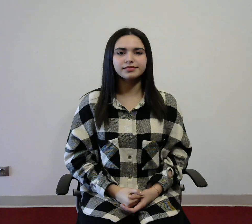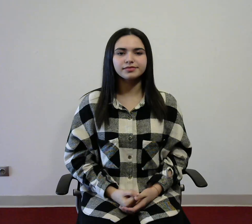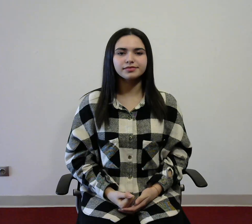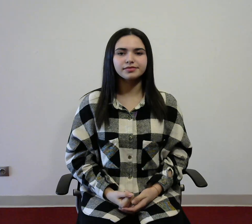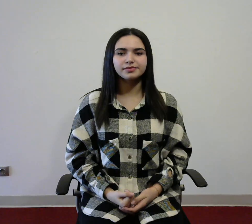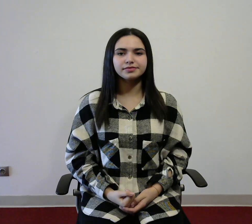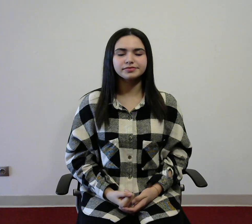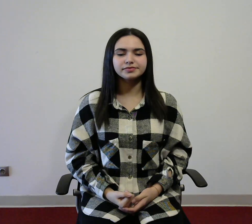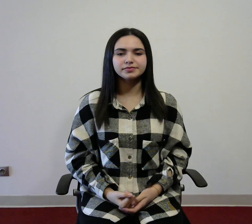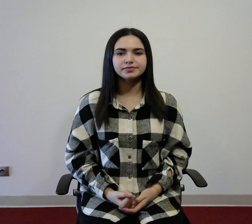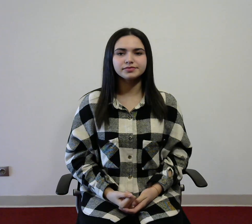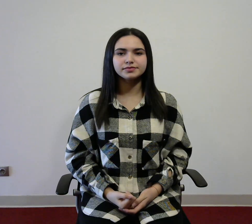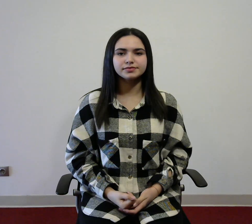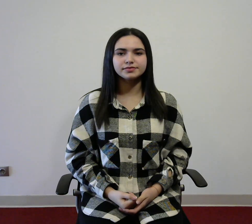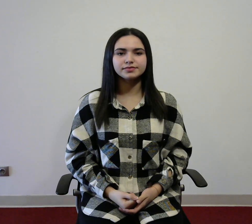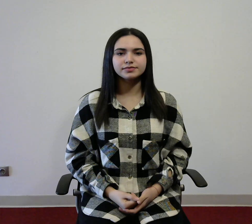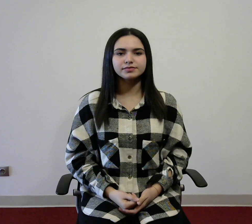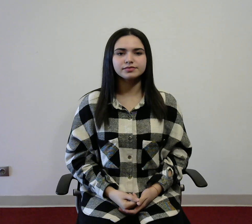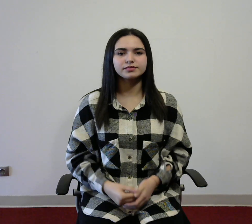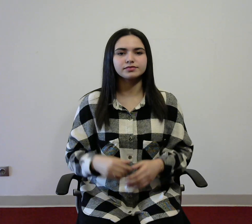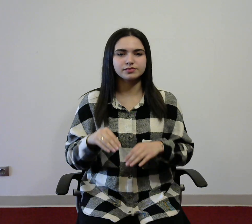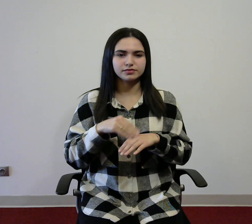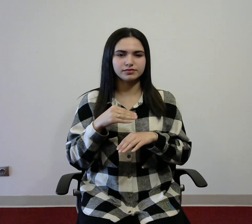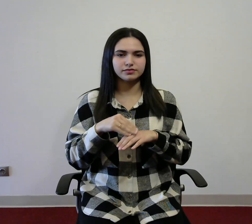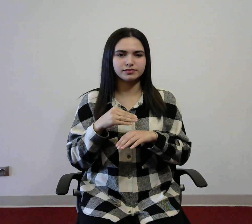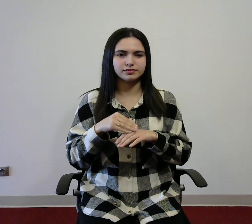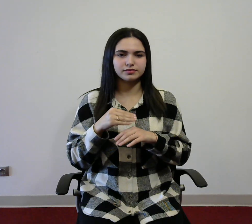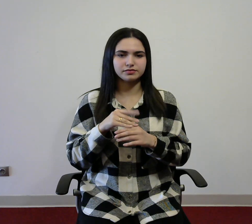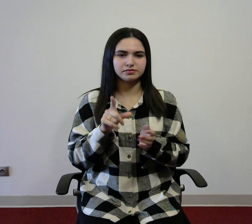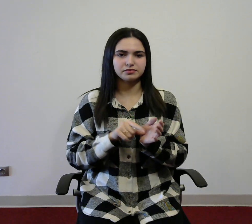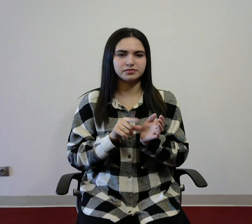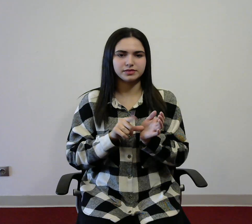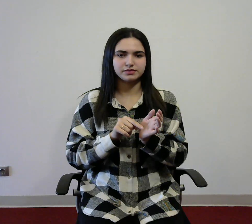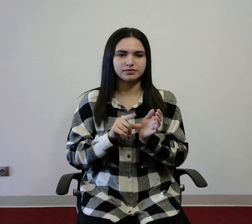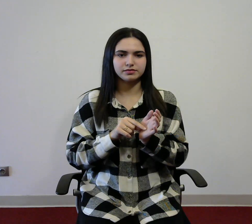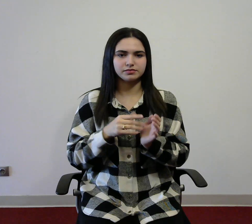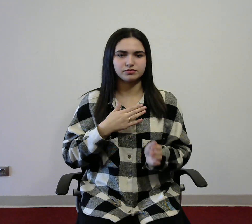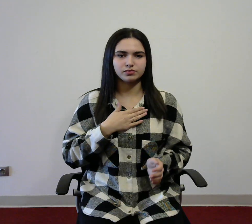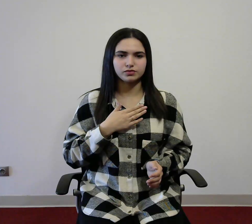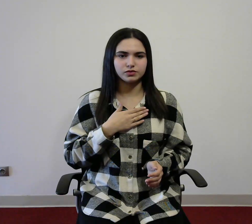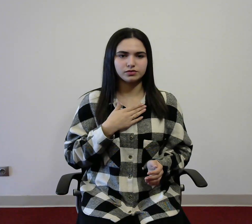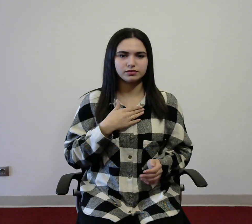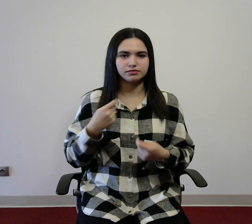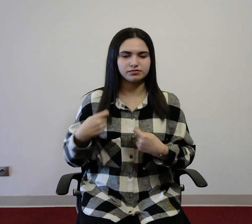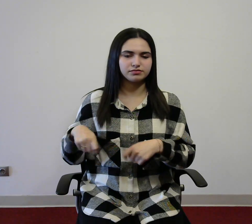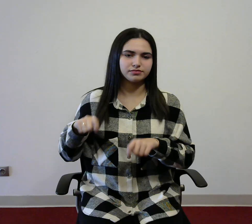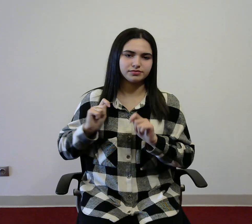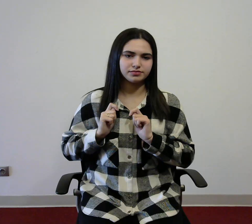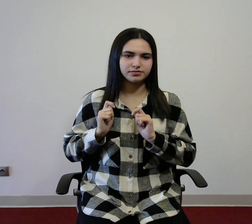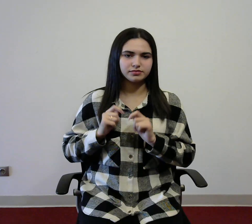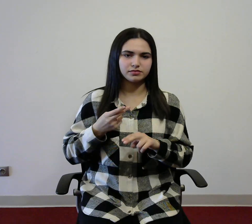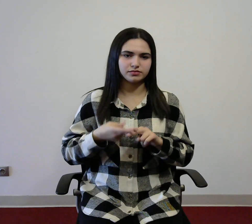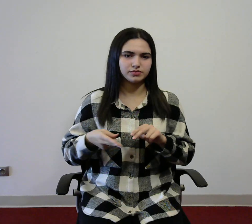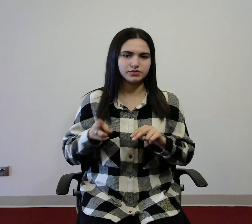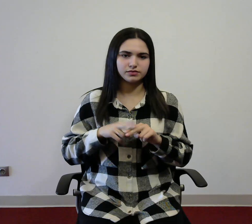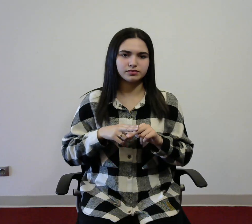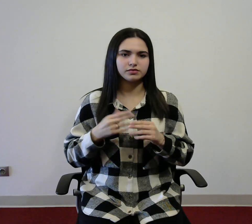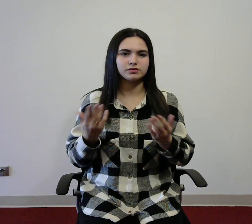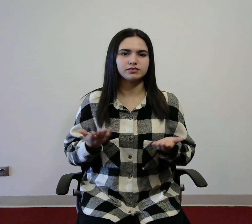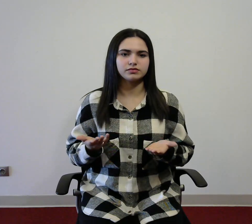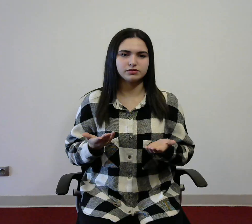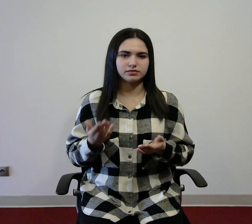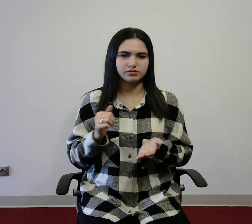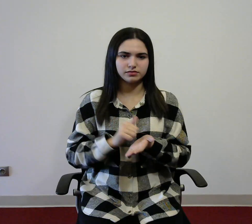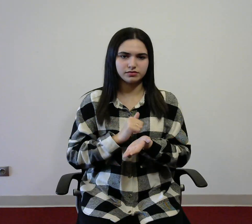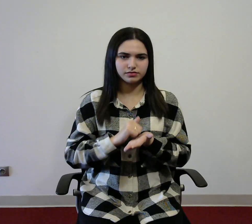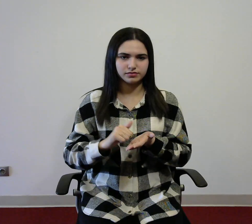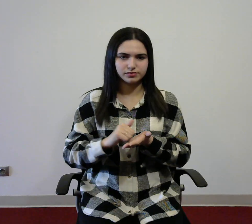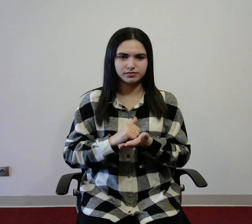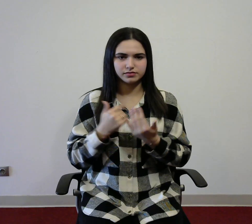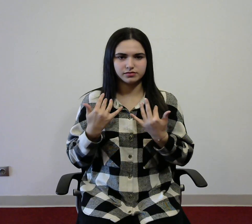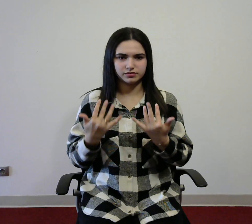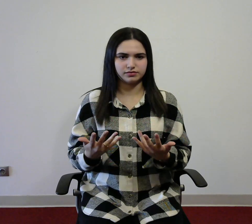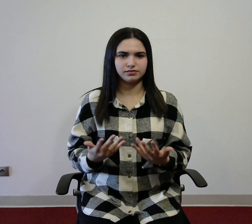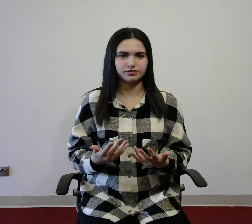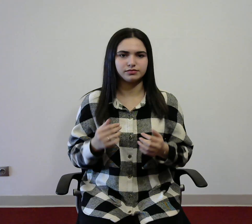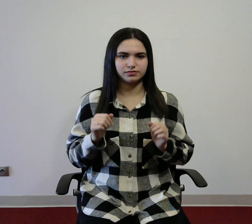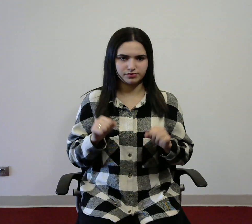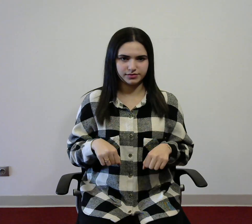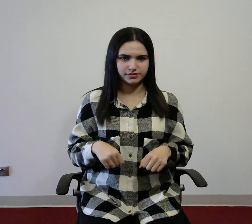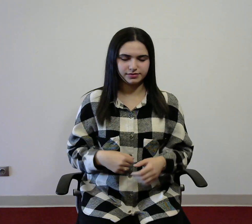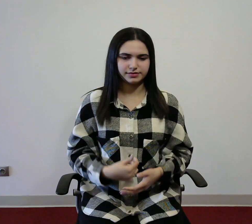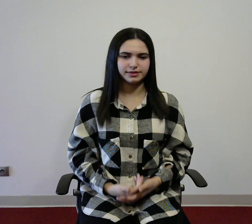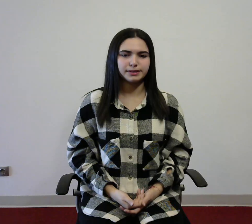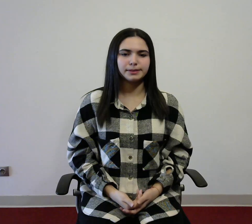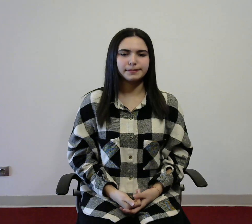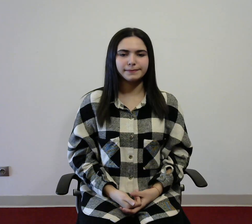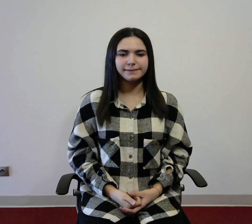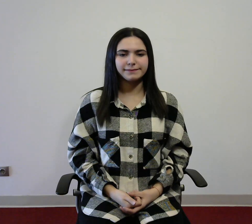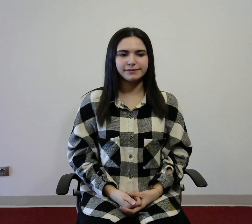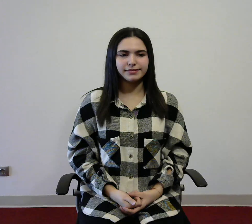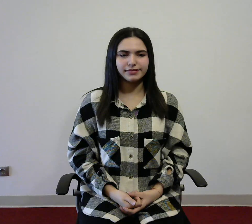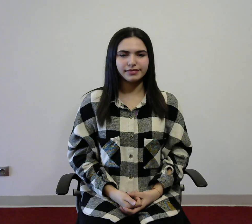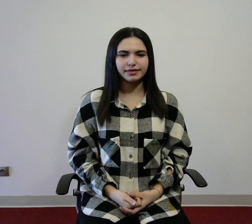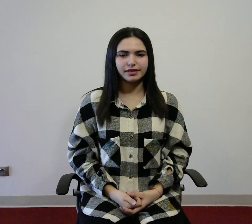Yoldaşımın pensiyasını mənə köçürmək üçün hansı sənədlər tələb olunur?